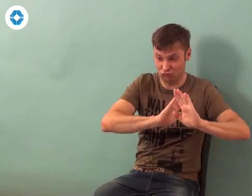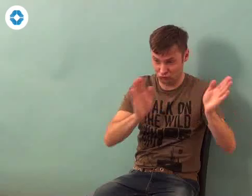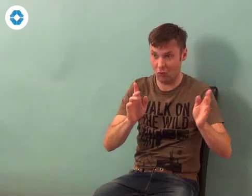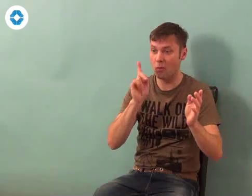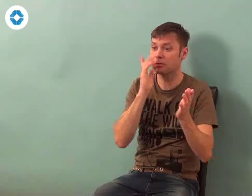A potem przyszli Ci trzej i pomogli mu.